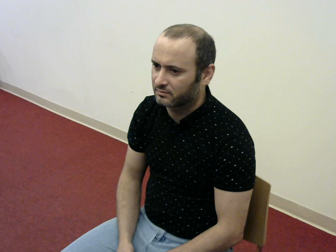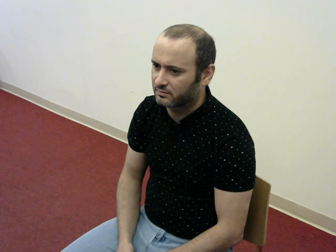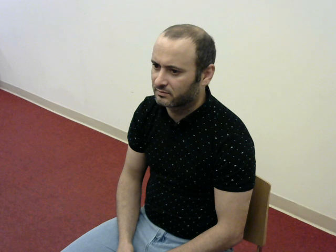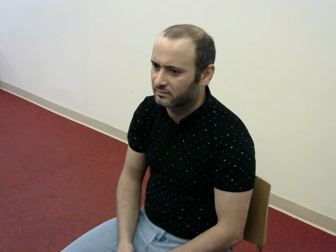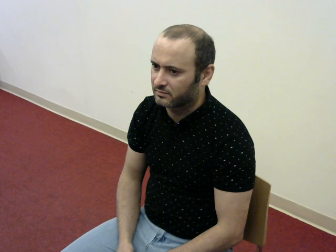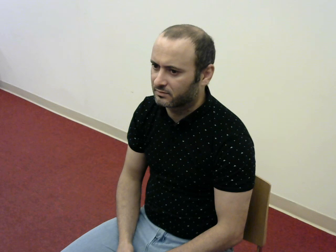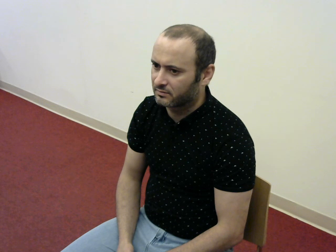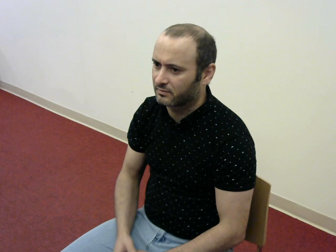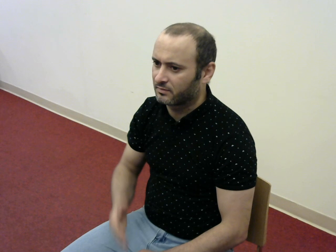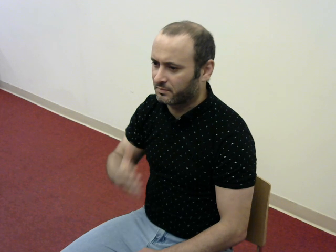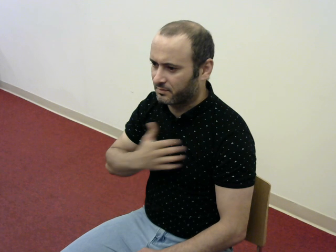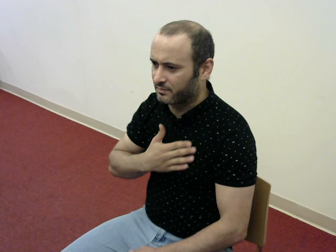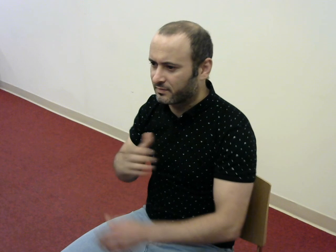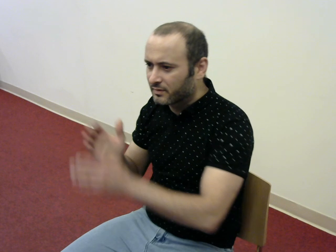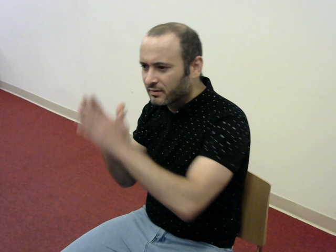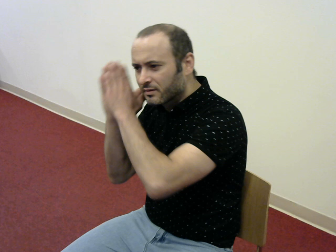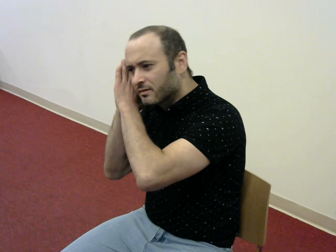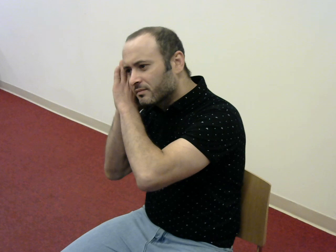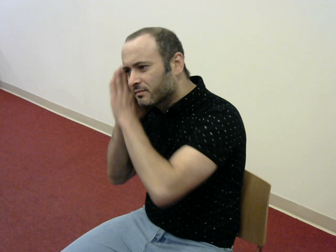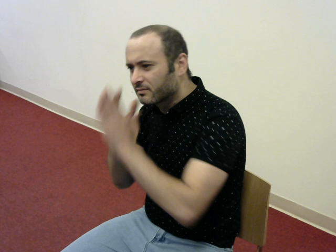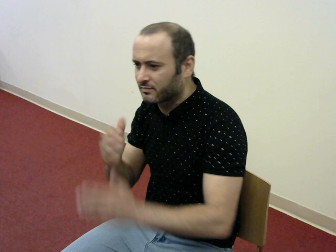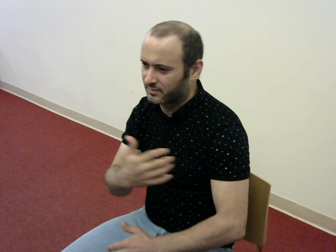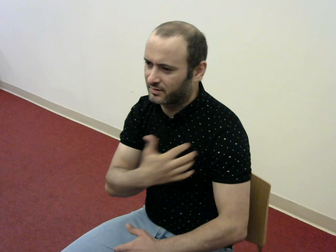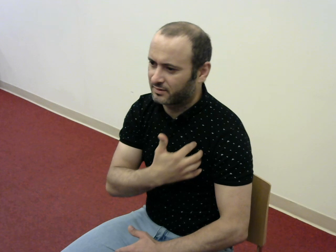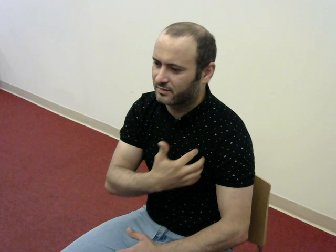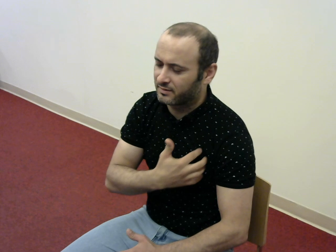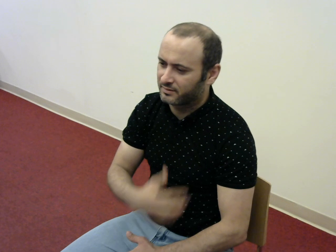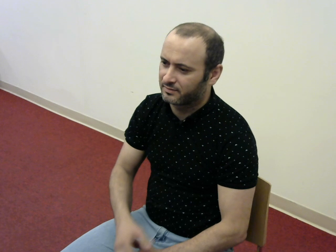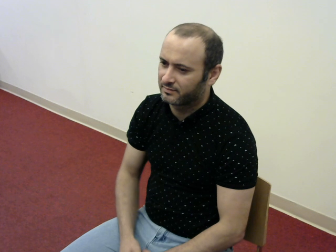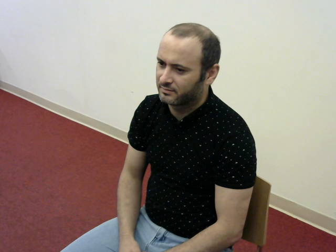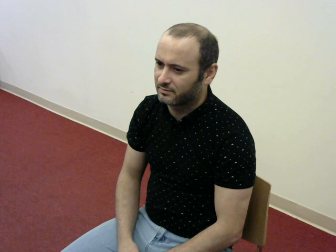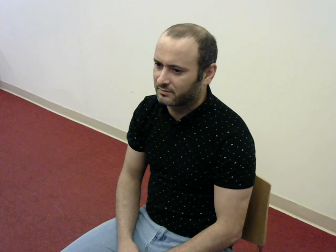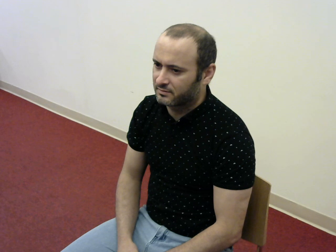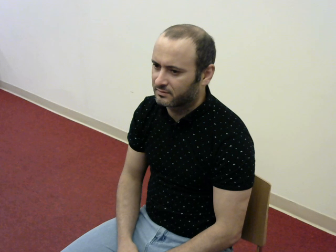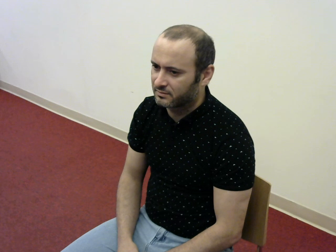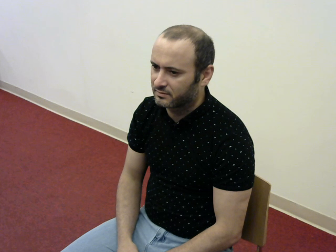Mən yatmaq istəyirəm